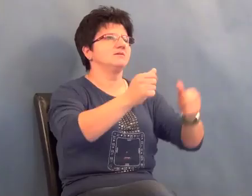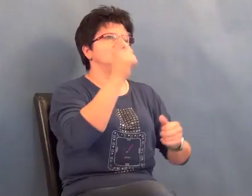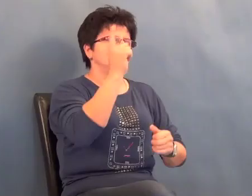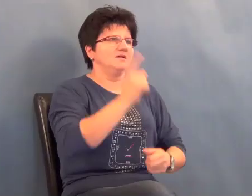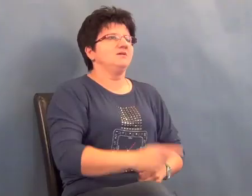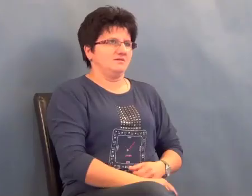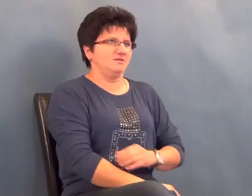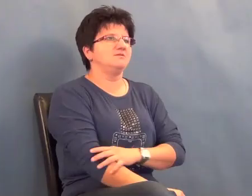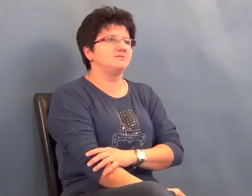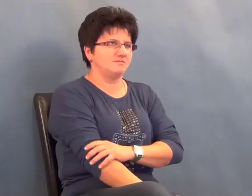Jest wywieszony znak zakazu.